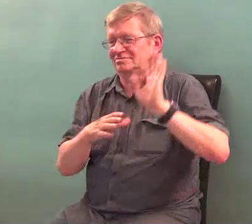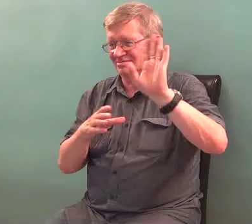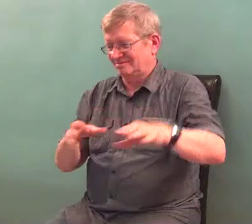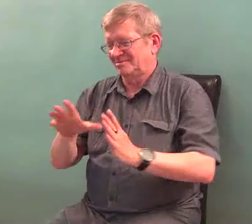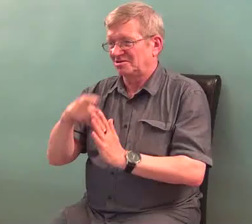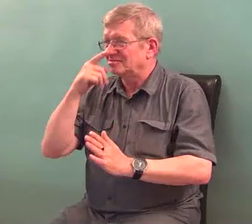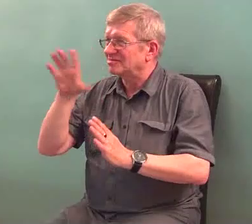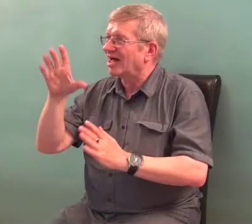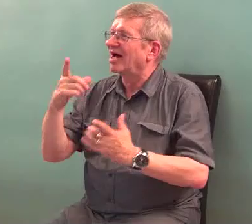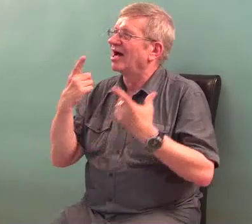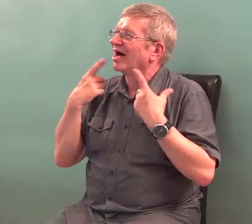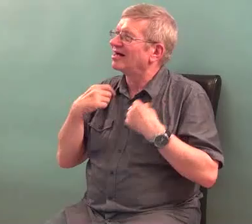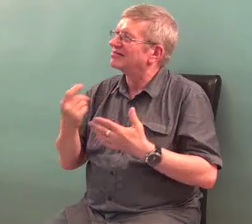Obejrzymy sobie miasto Olsztyn, zobaczymy jakie jest nowe.